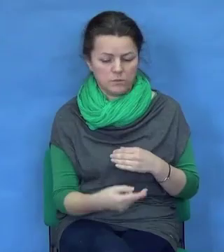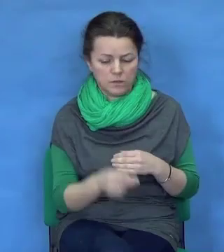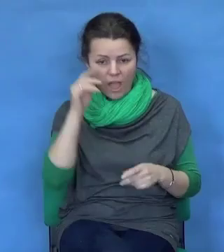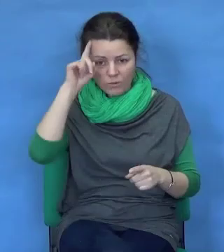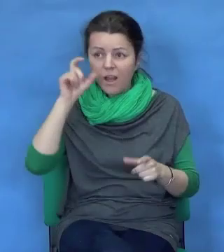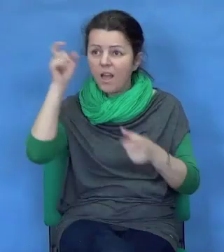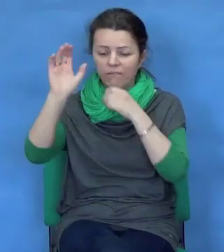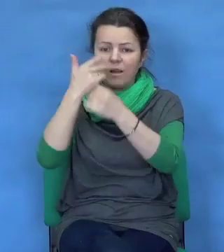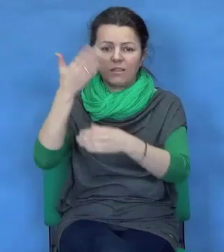Ludzie krzyczą, wołają.